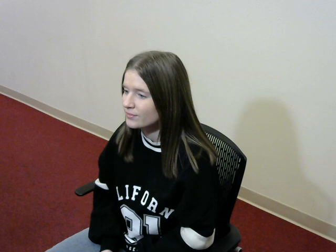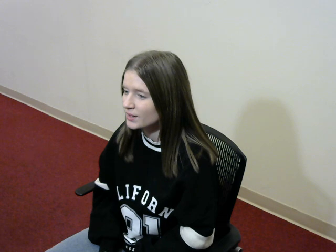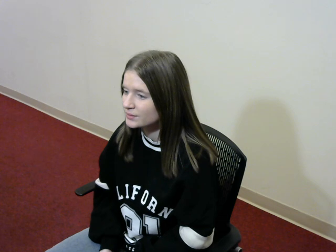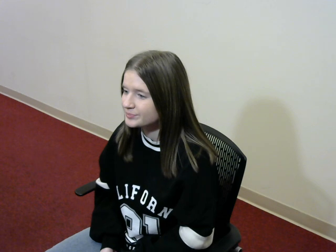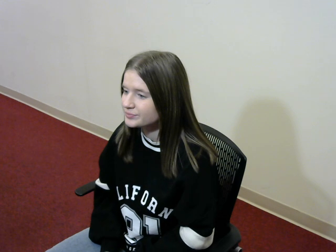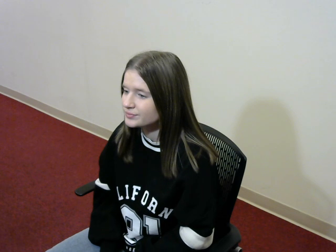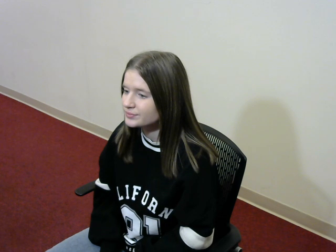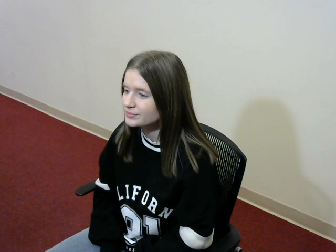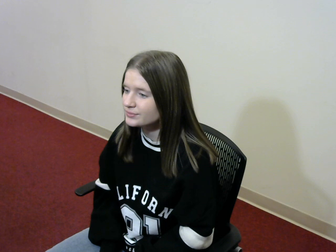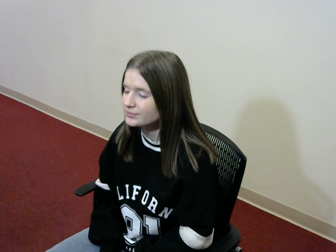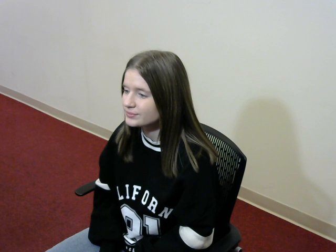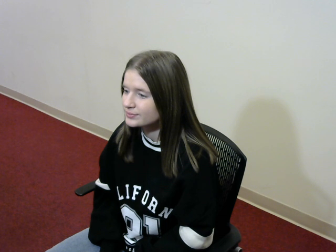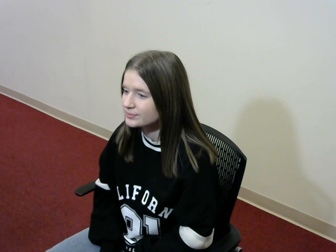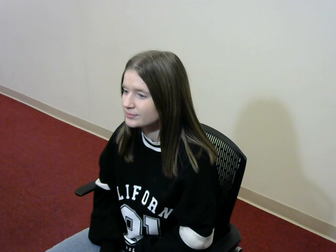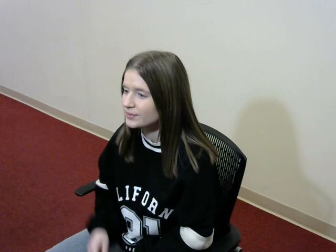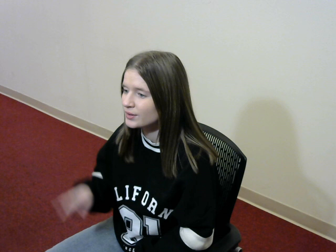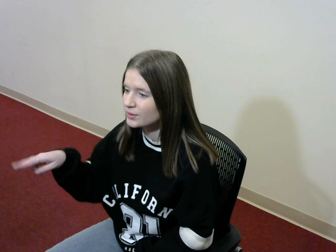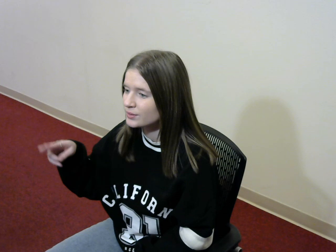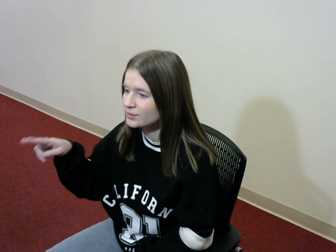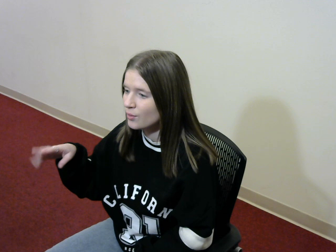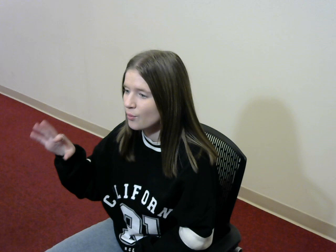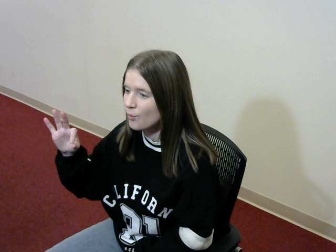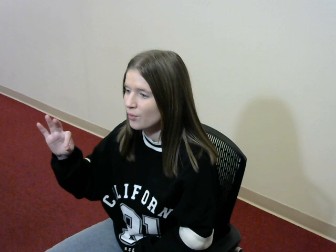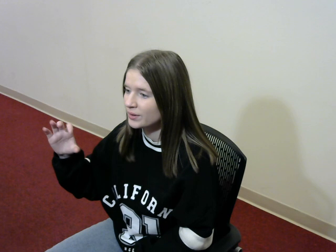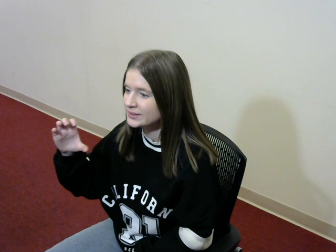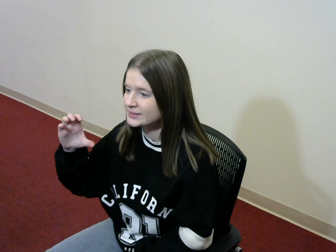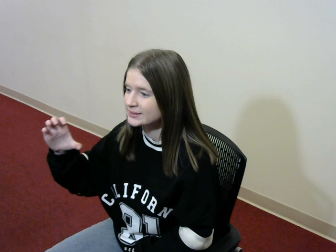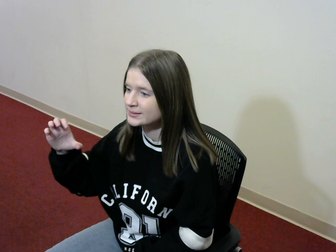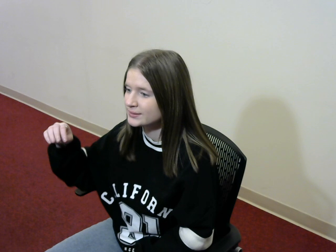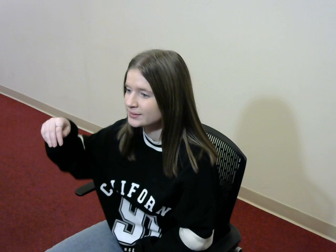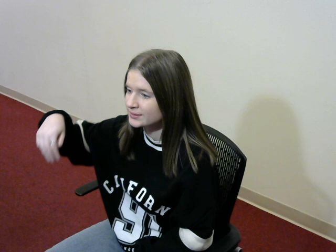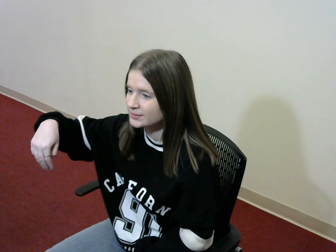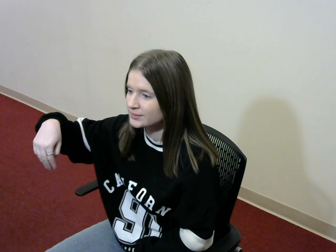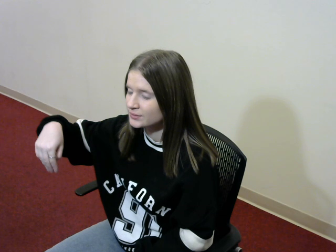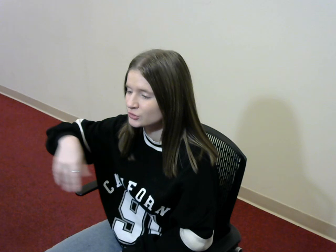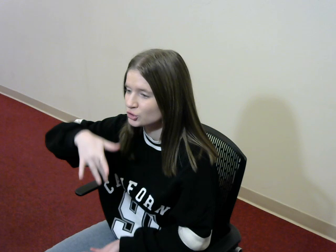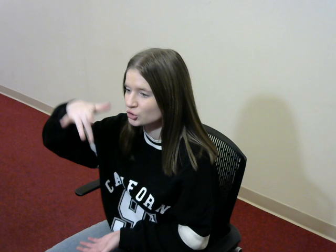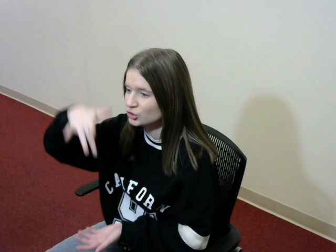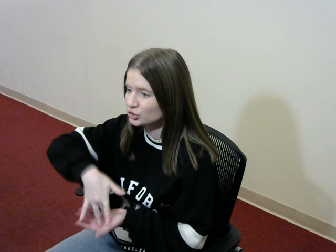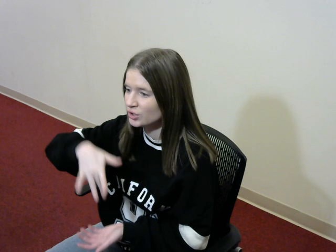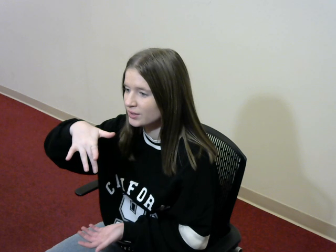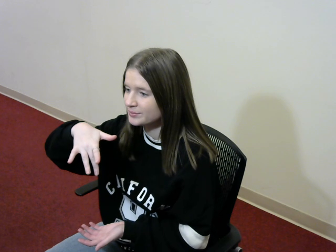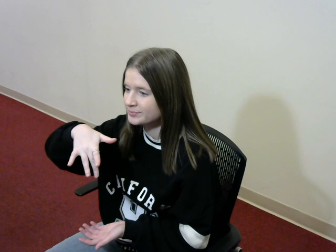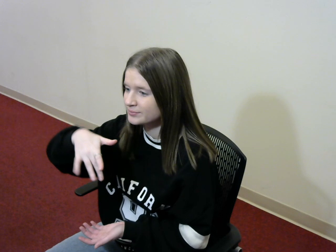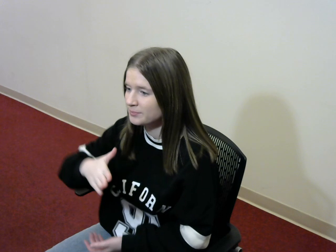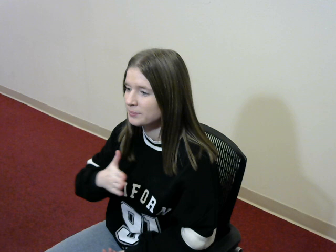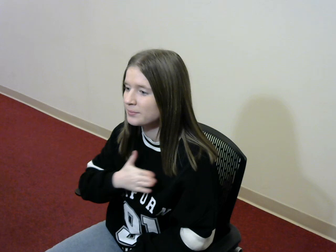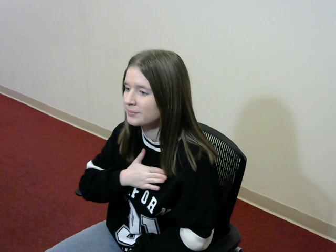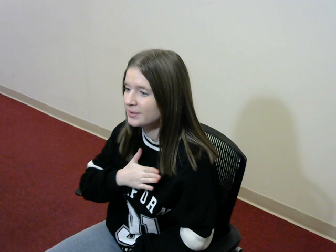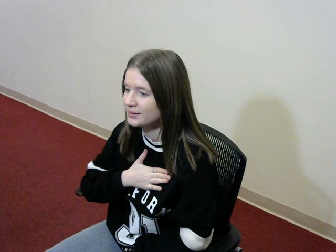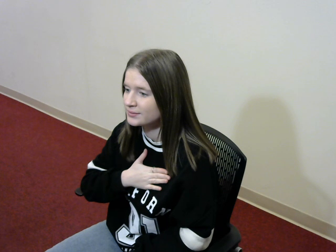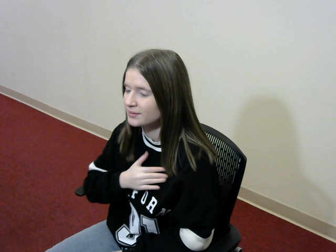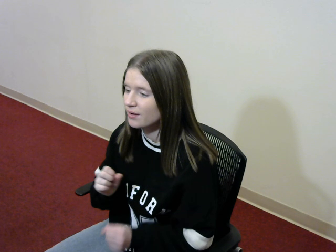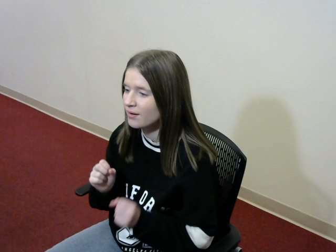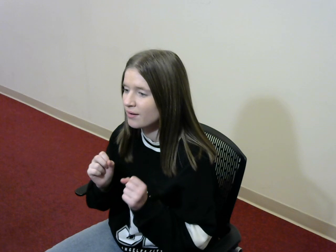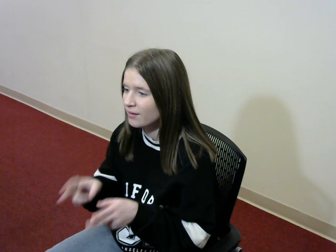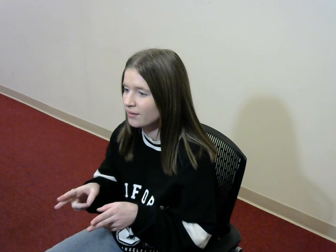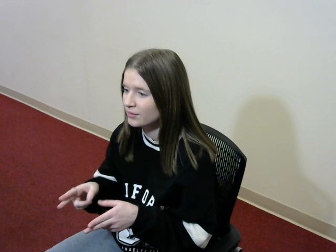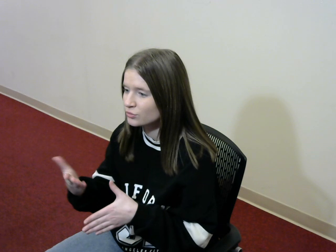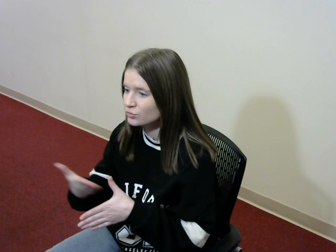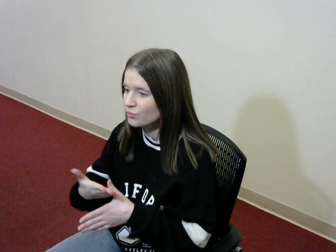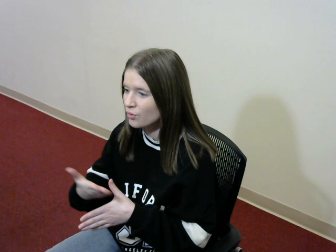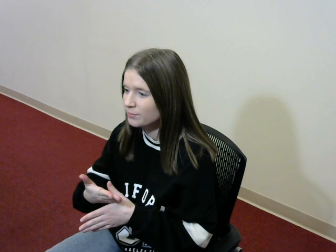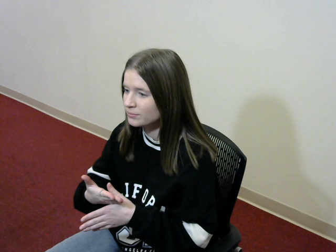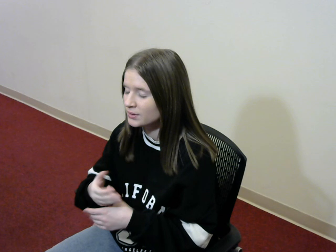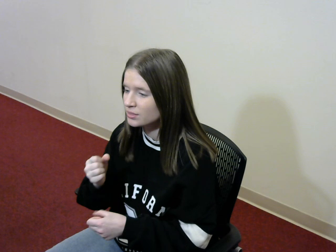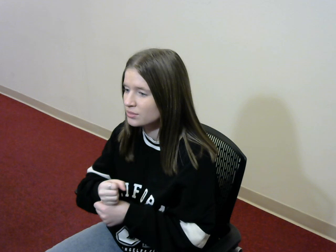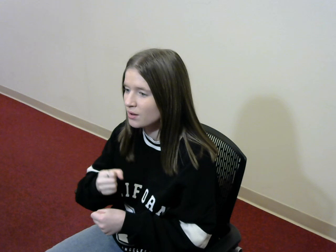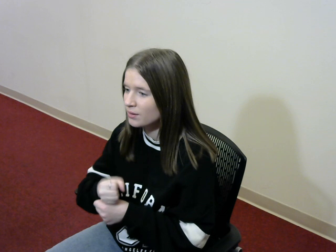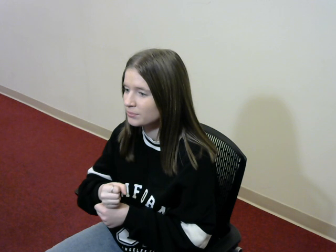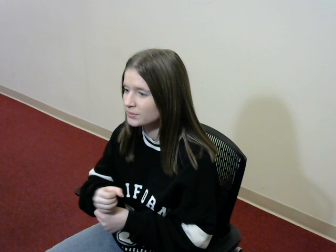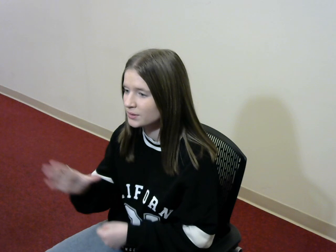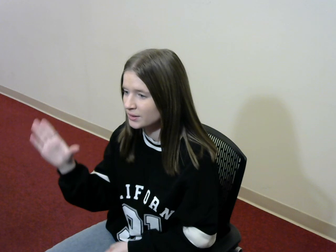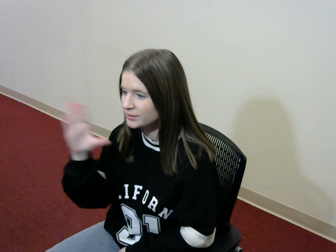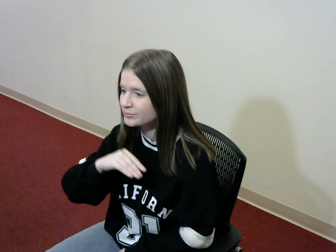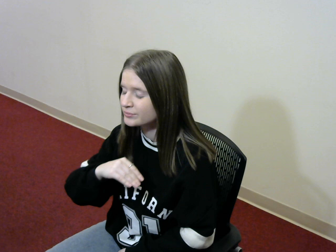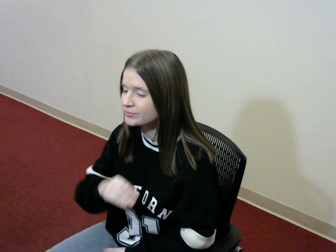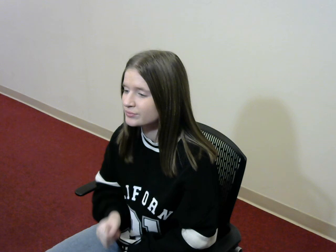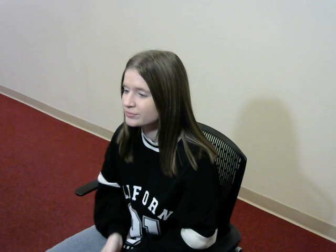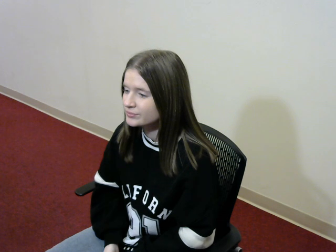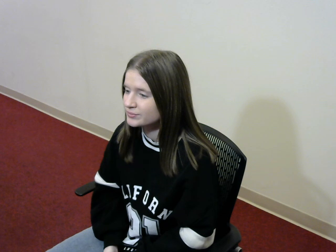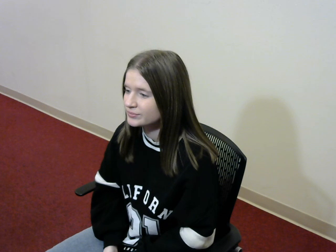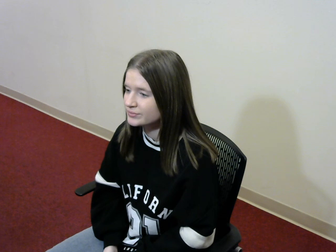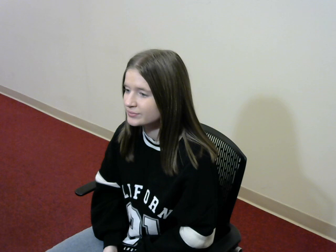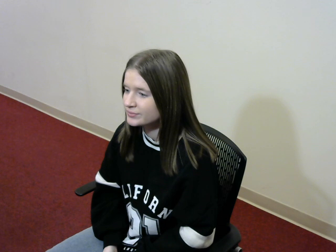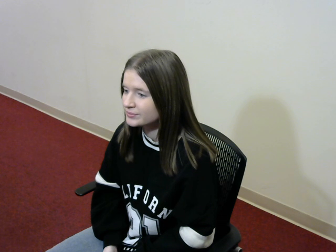DOST Mərkəzləri mənə necə kömək edə bilər?